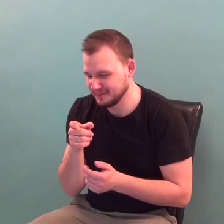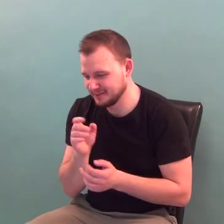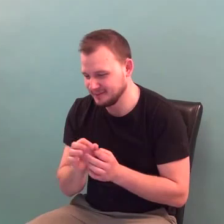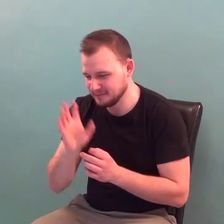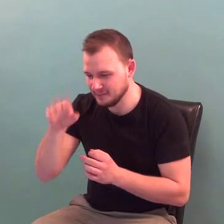Szacuję...